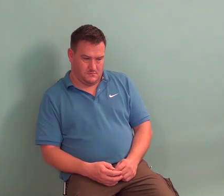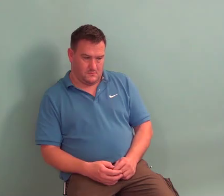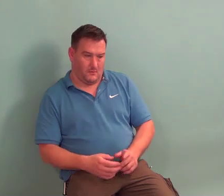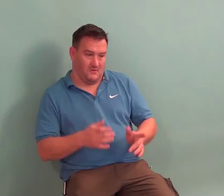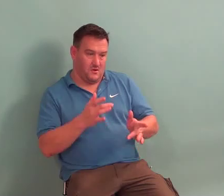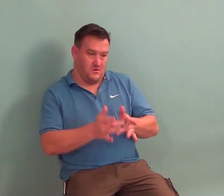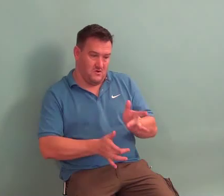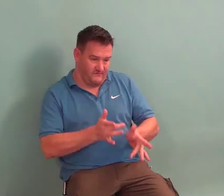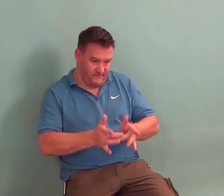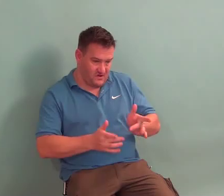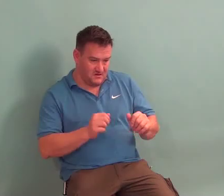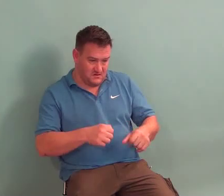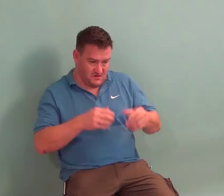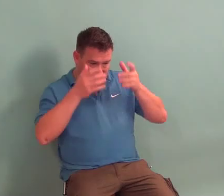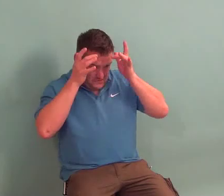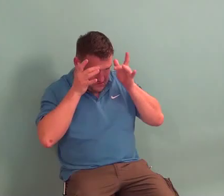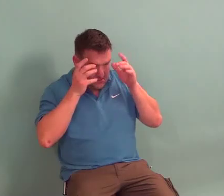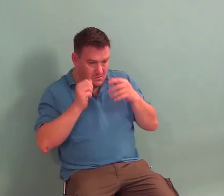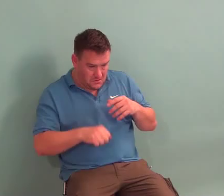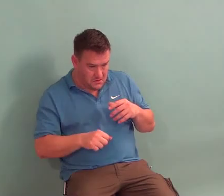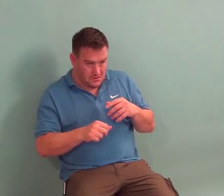Rowerzysta ma kask, tak.